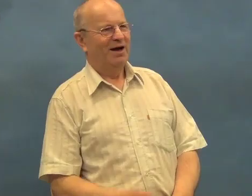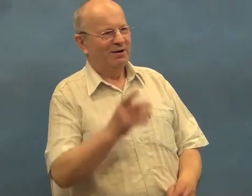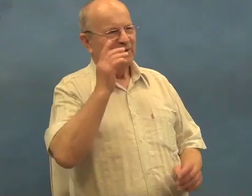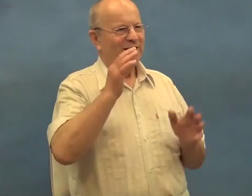Wiesz...